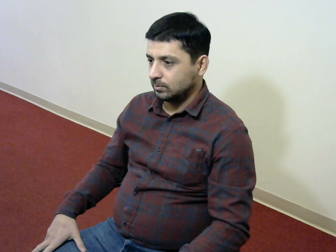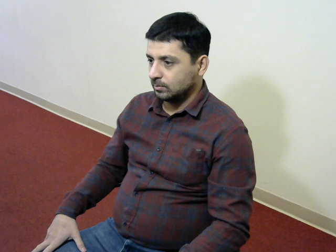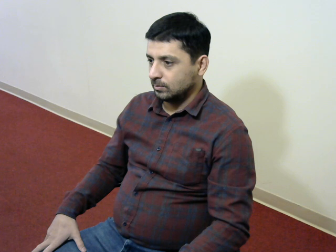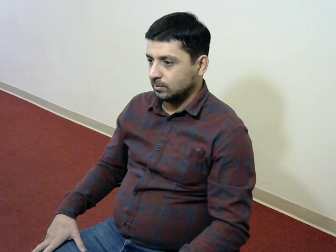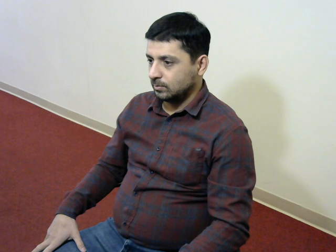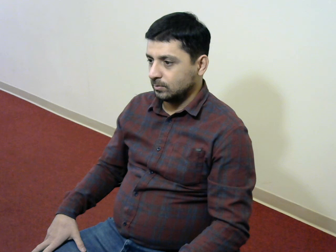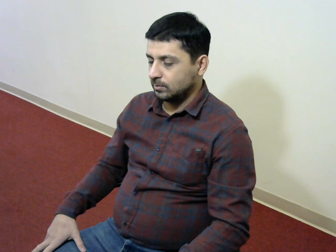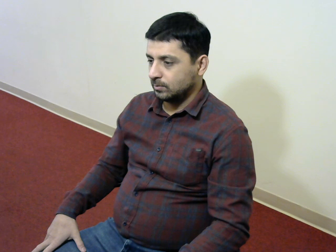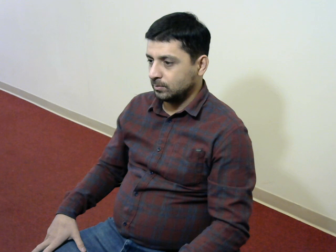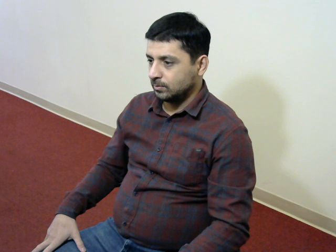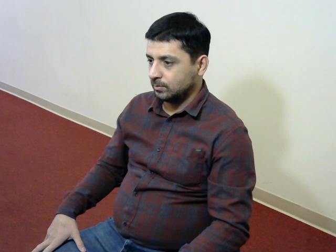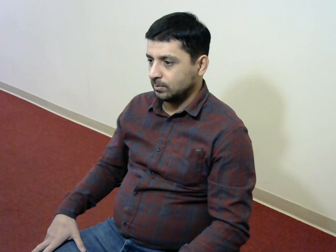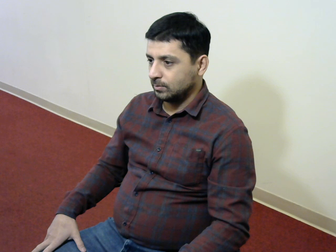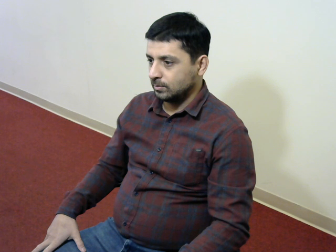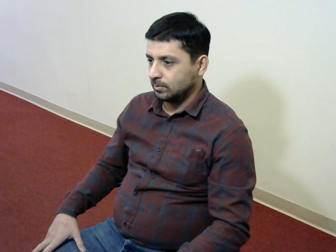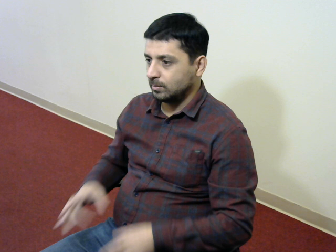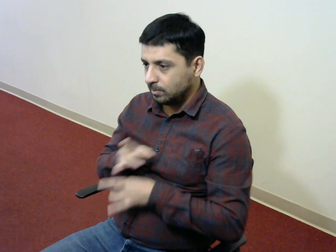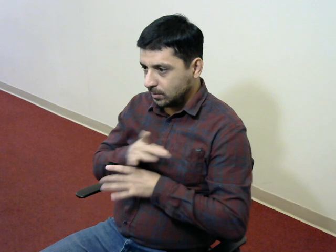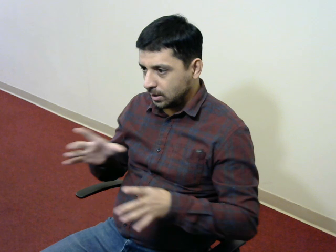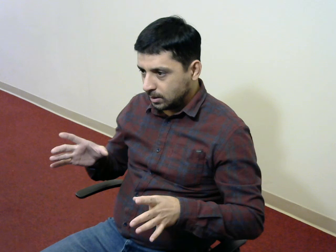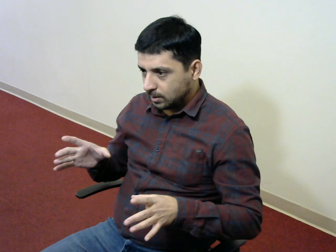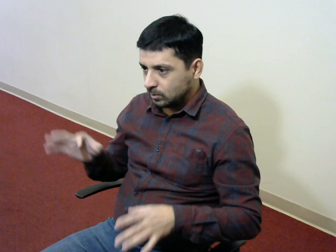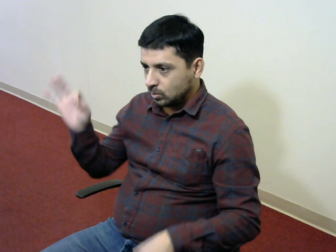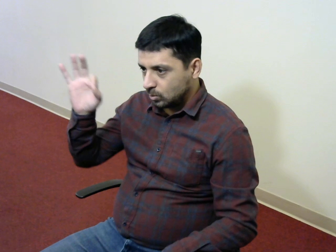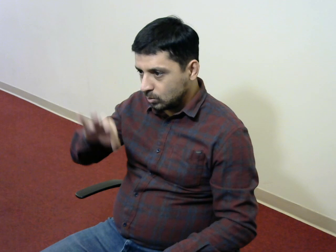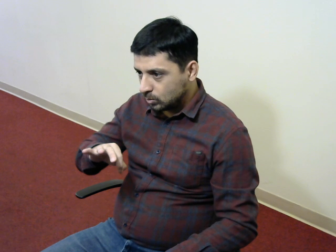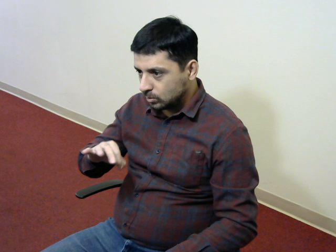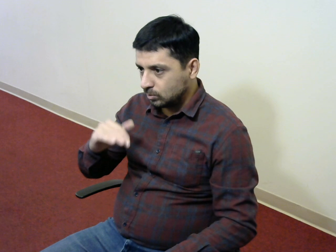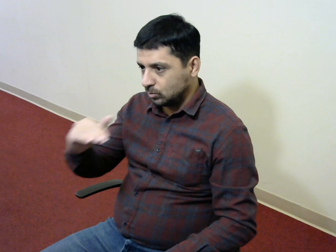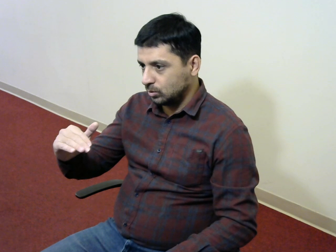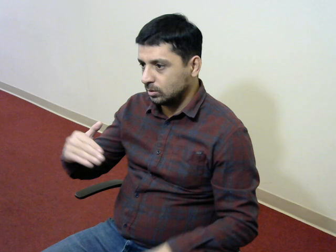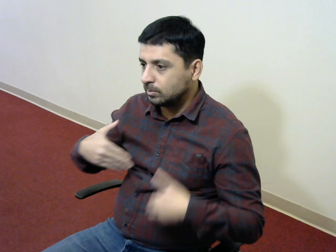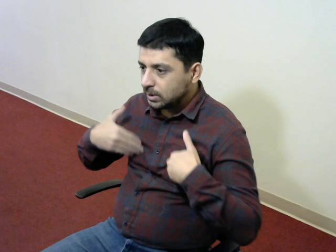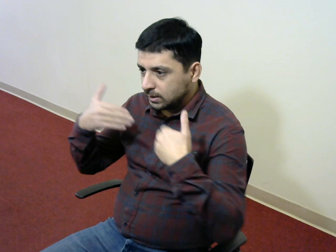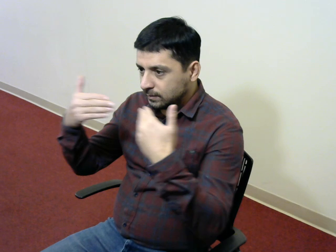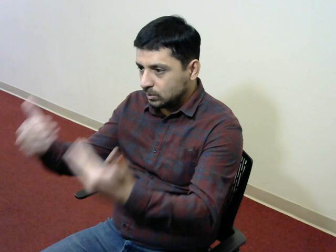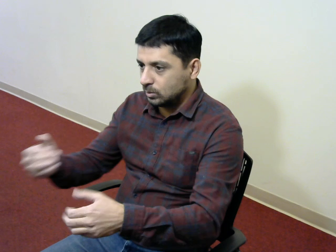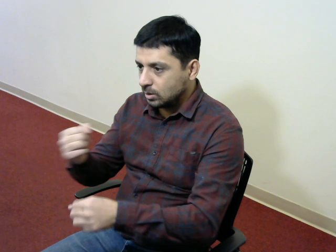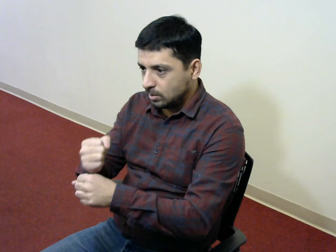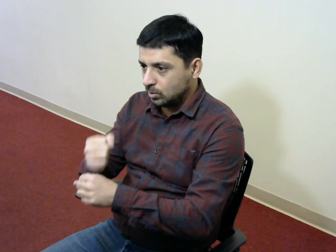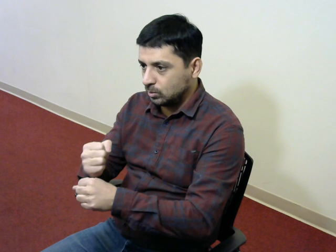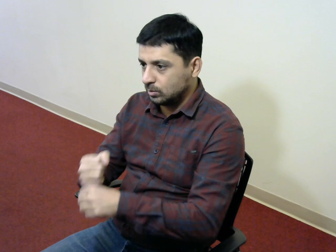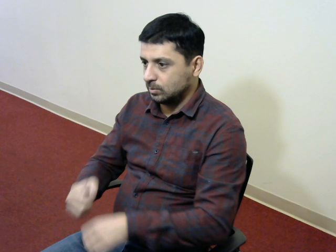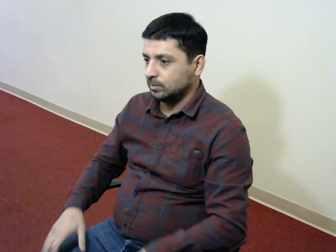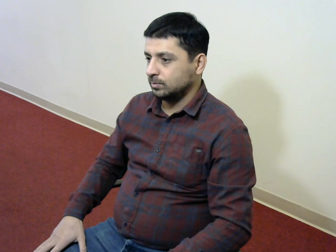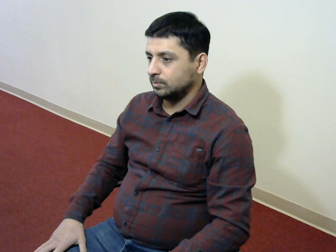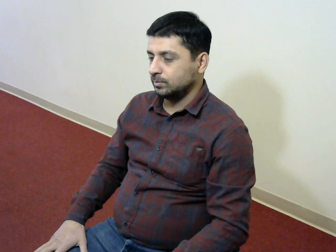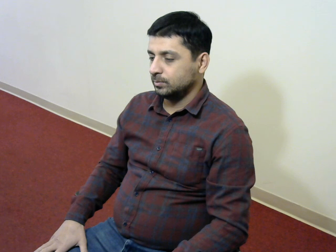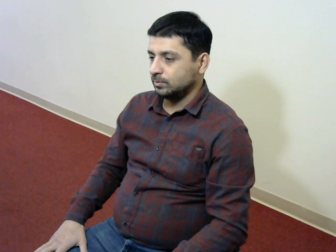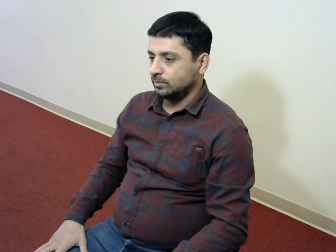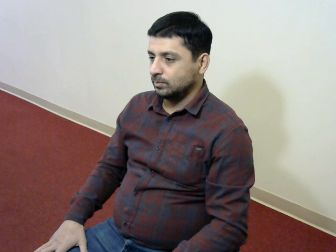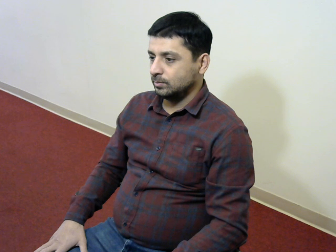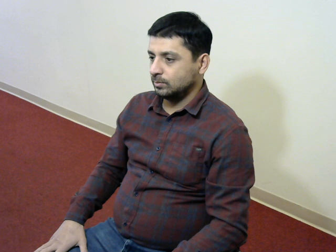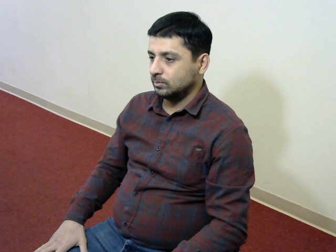Bayram münasibətilə sizi təbrik edirəm